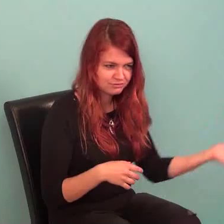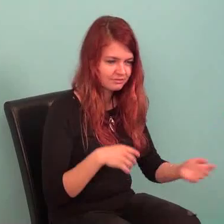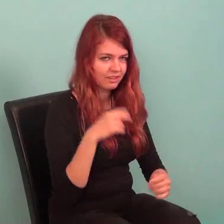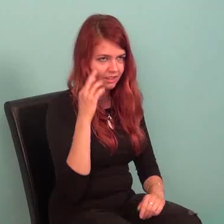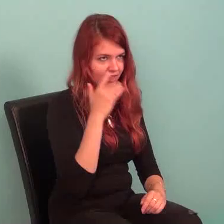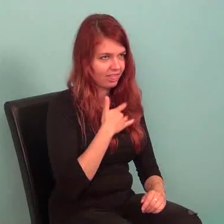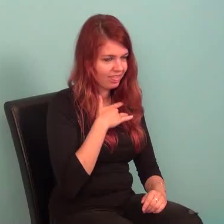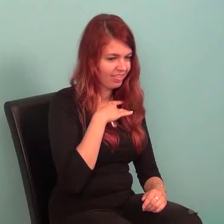Jest rozmarzony i zakochany.